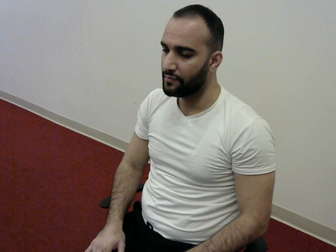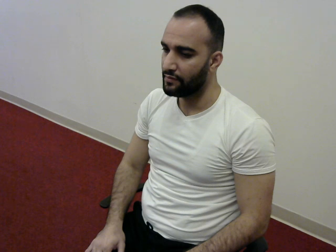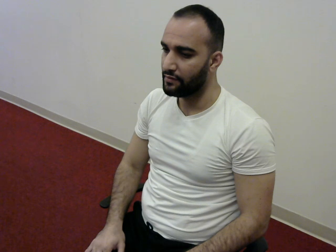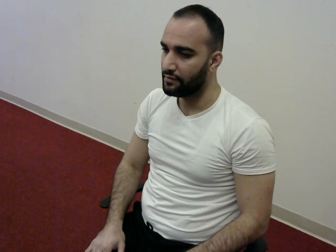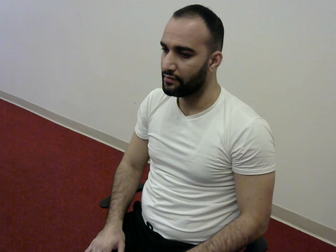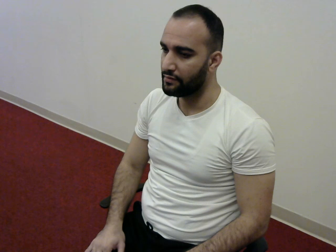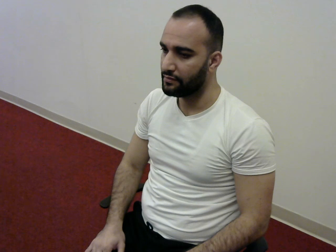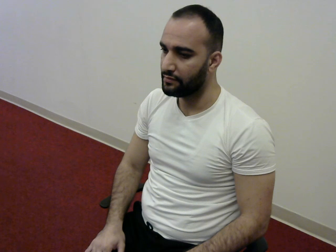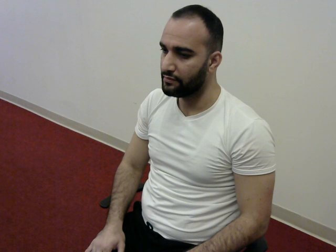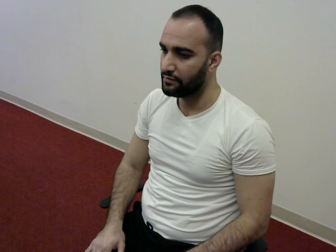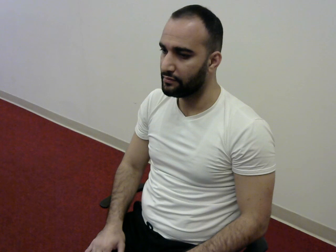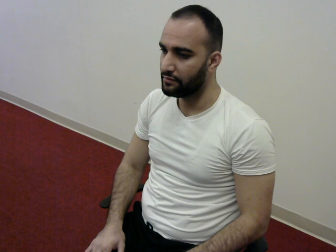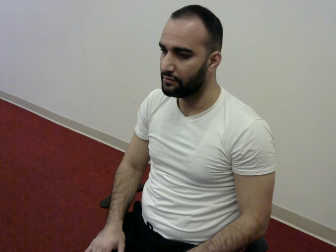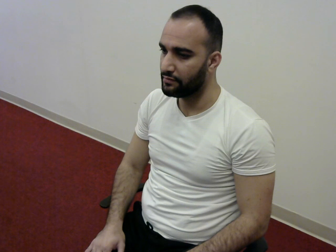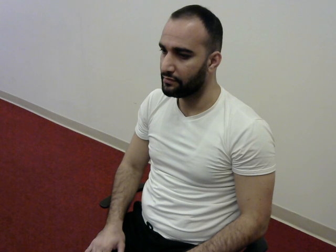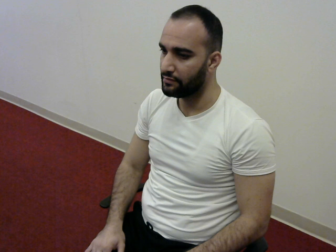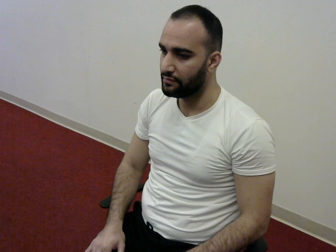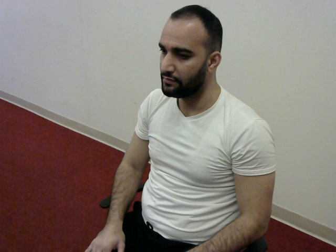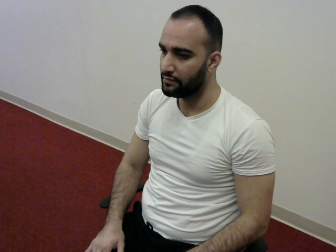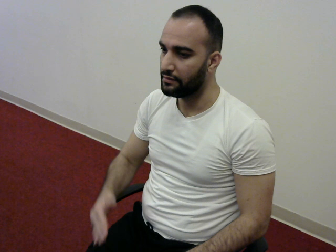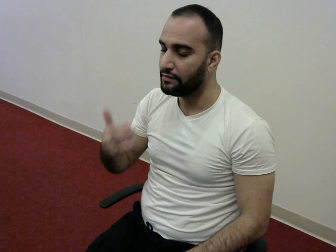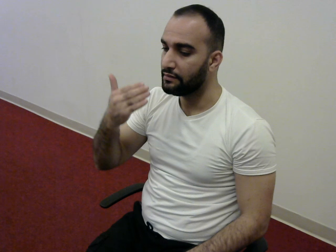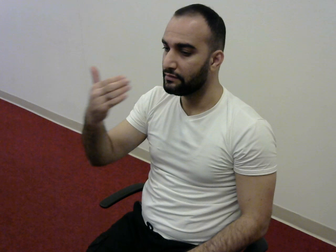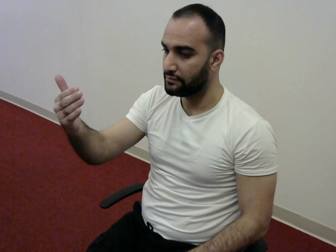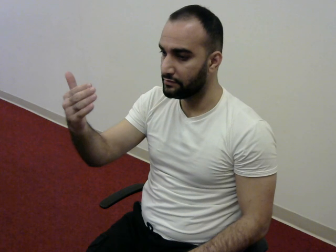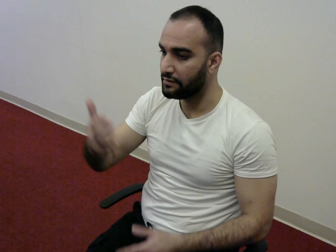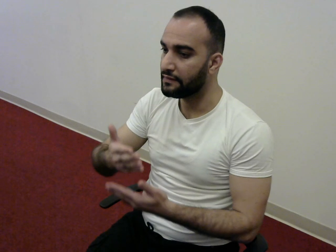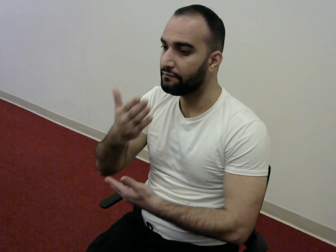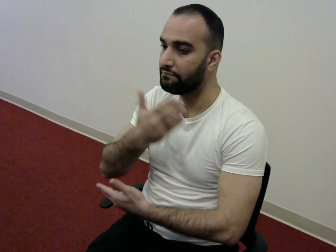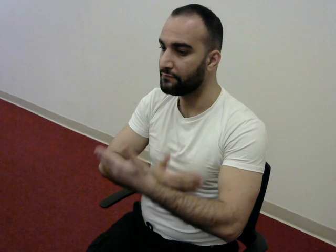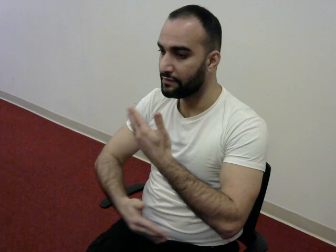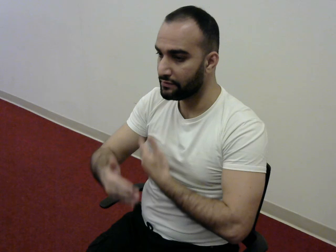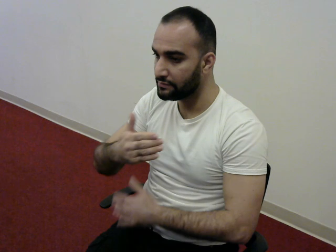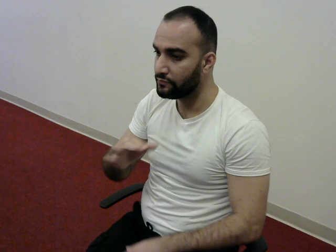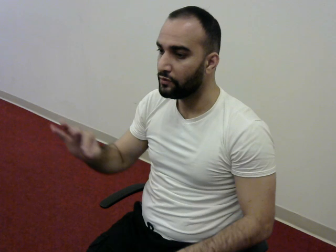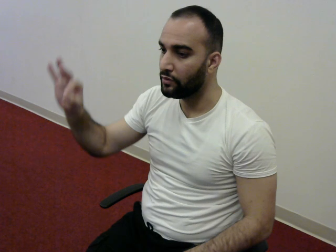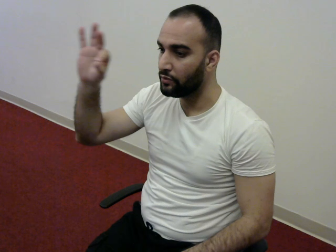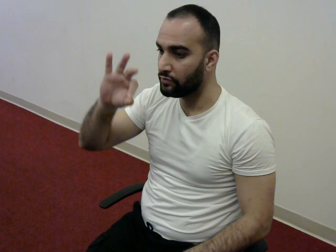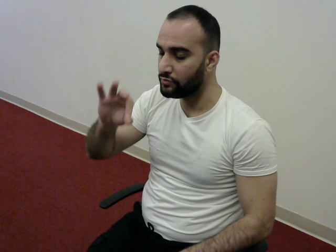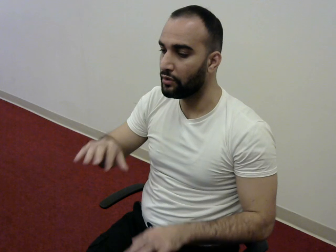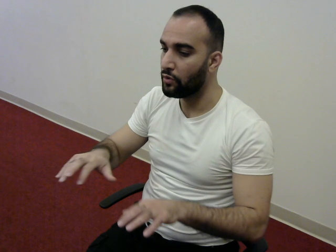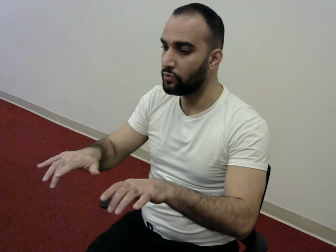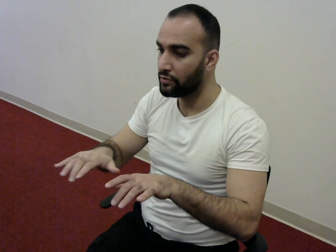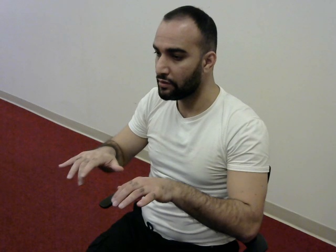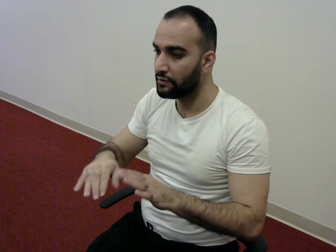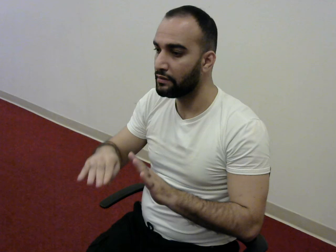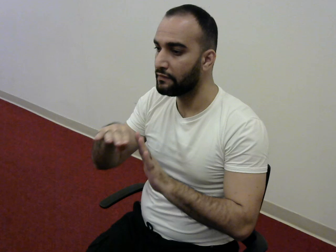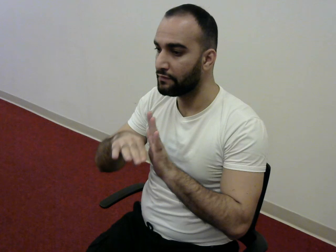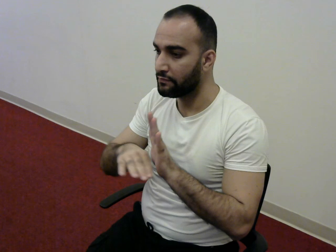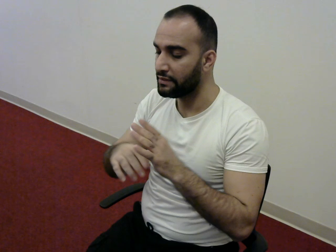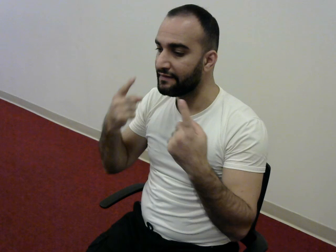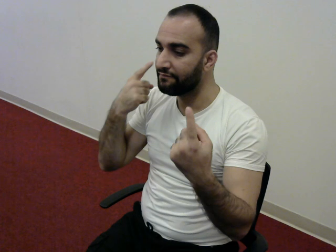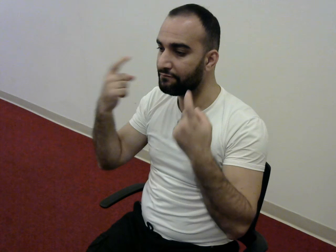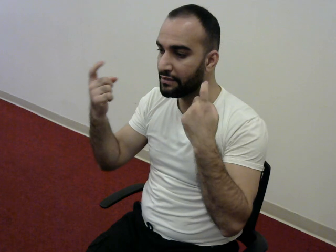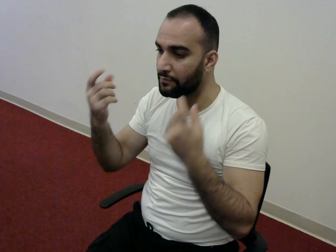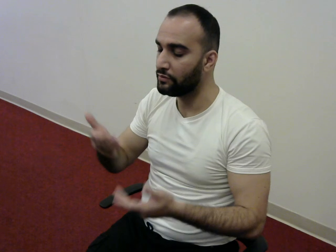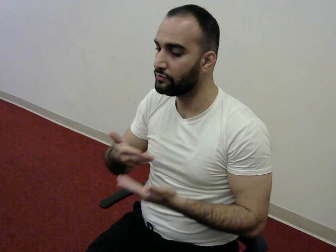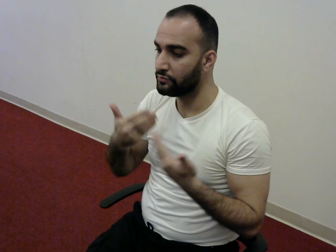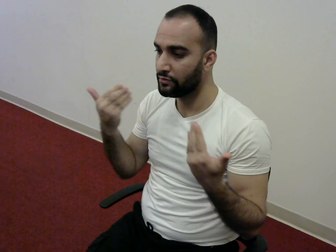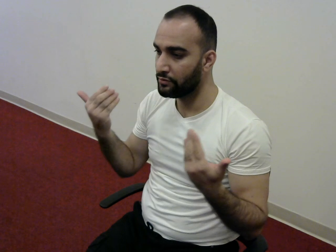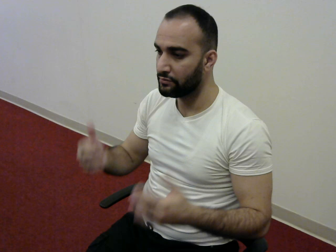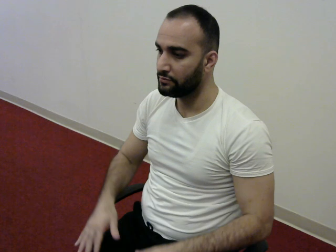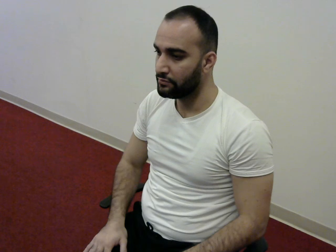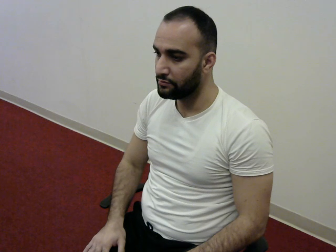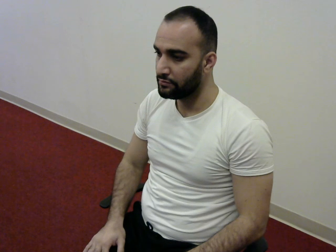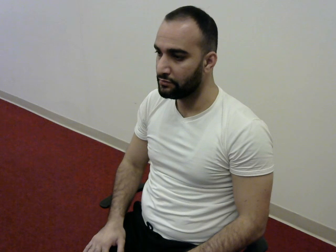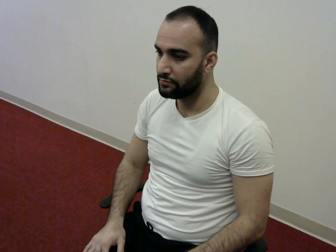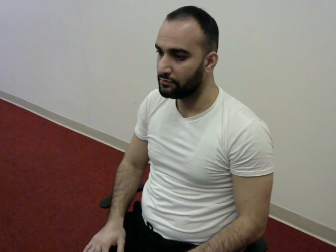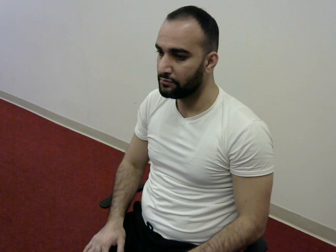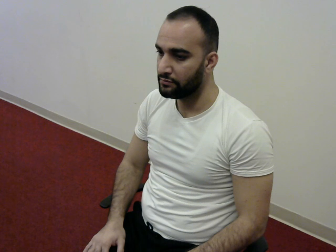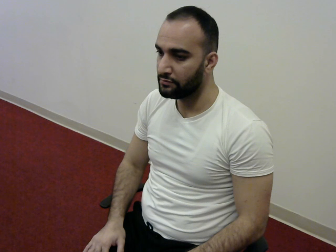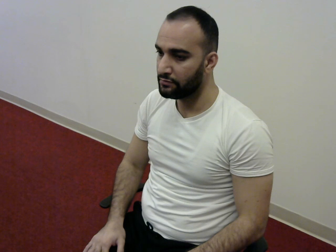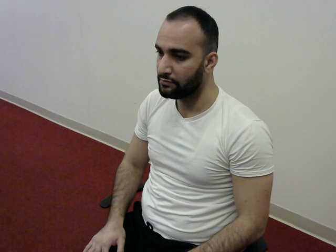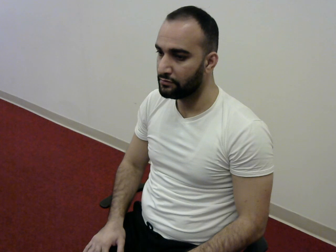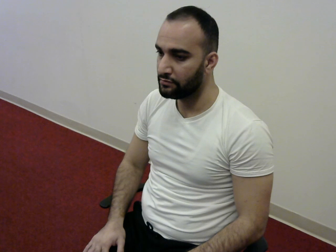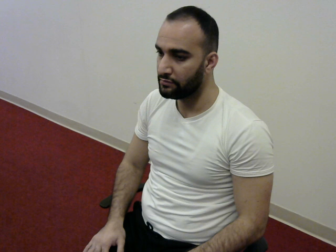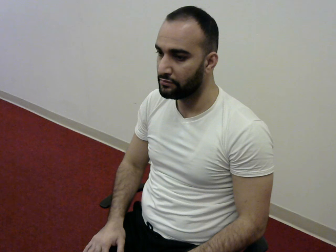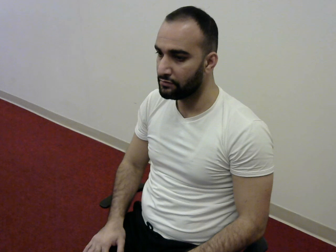Sizin əlilliyiniz haqqınızda sistemdə məlumat yoxdur